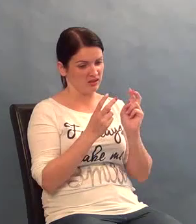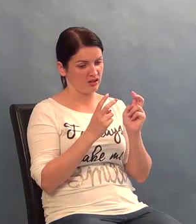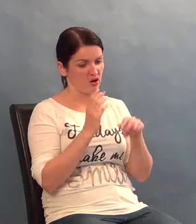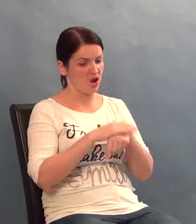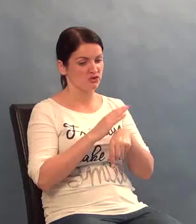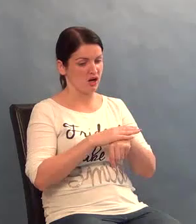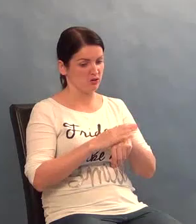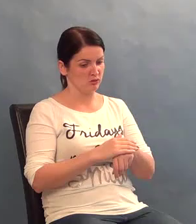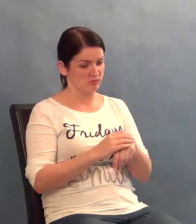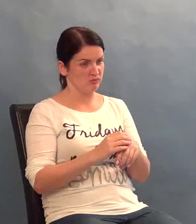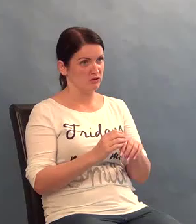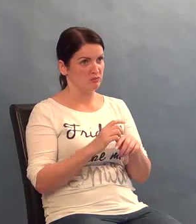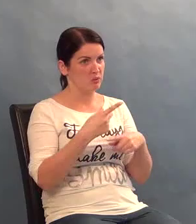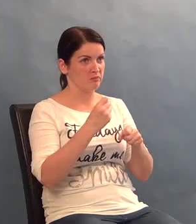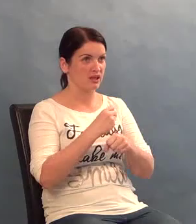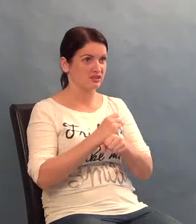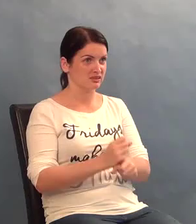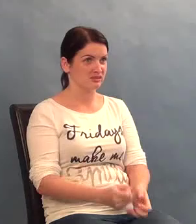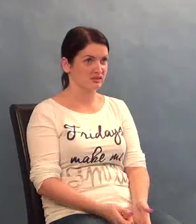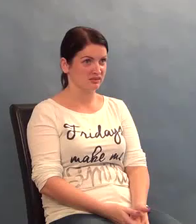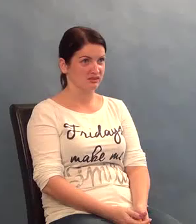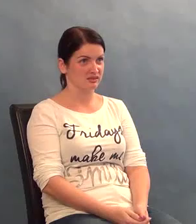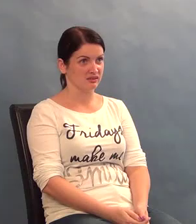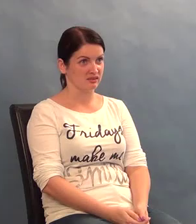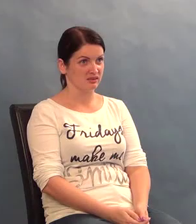A trzeciego lutego rano?